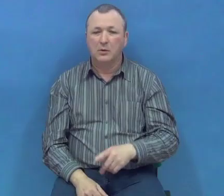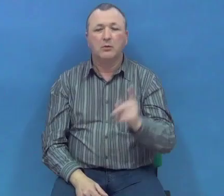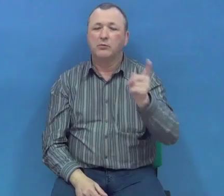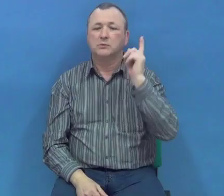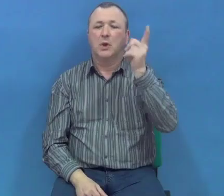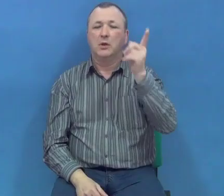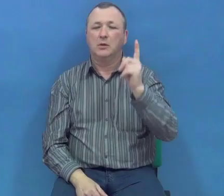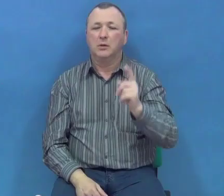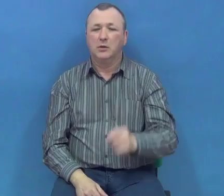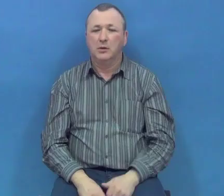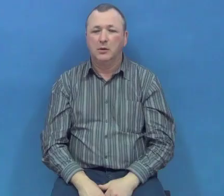Nie, jest zakaz.